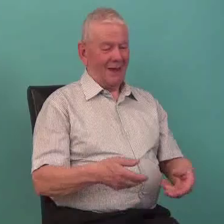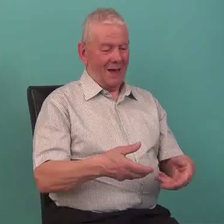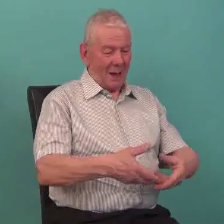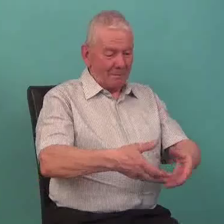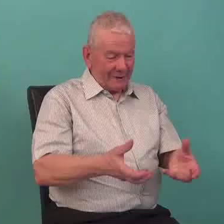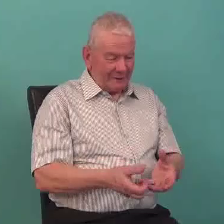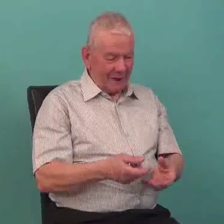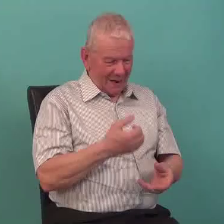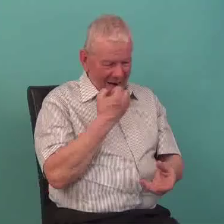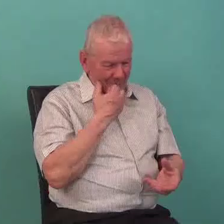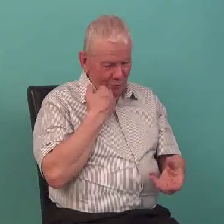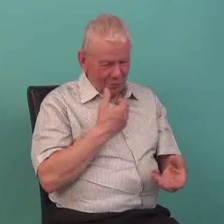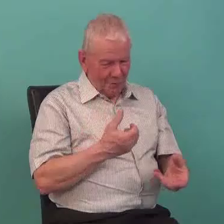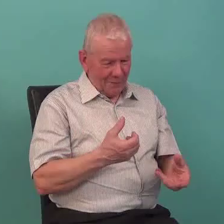Miska z jabłkami.